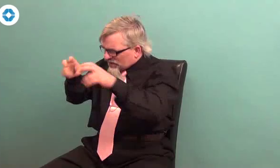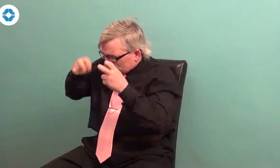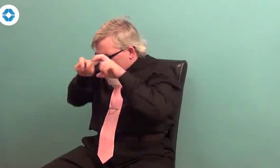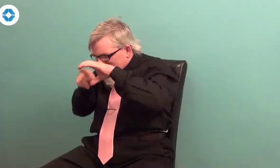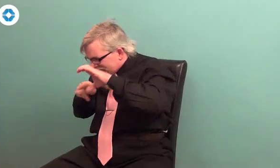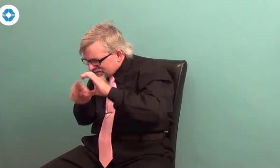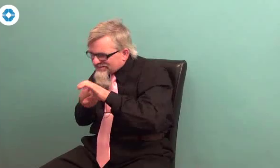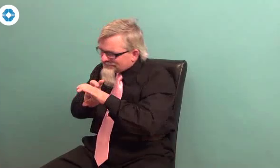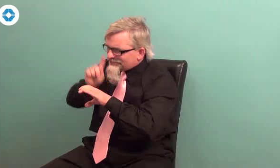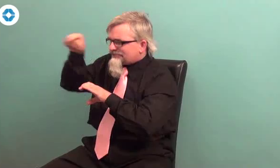Zagląda na drugą stronę.